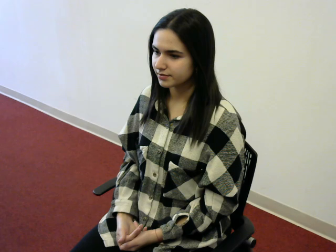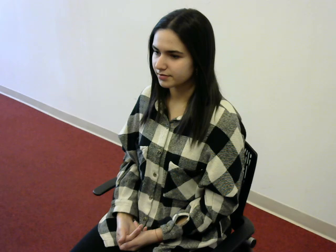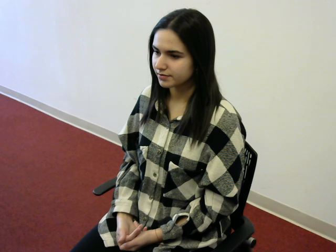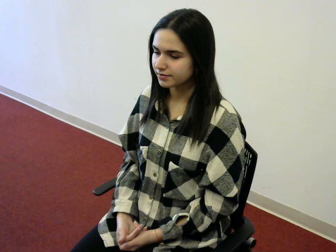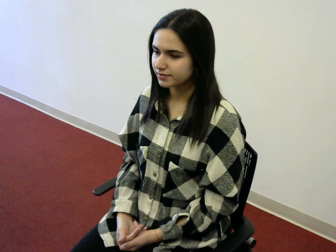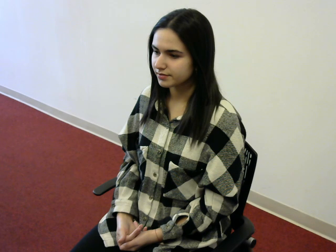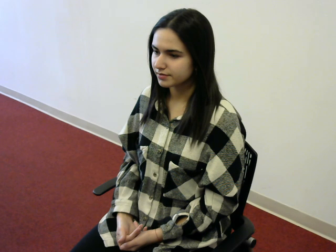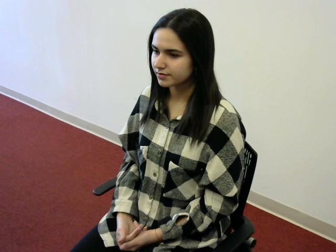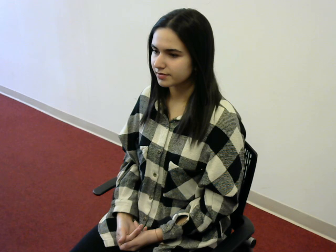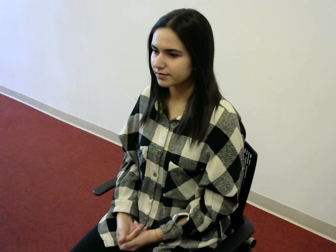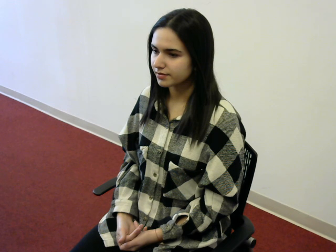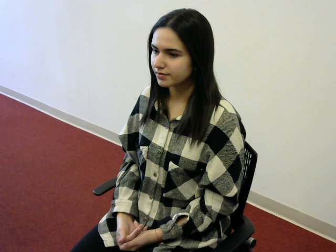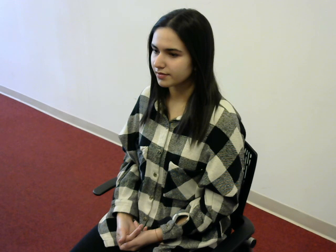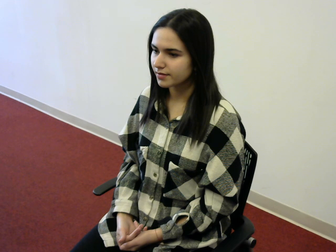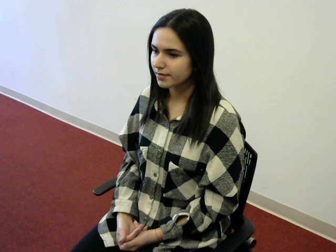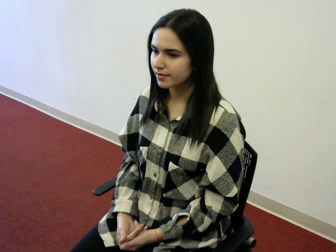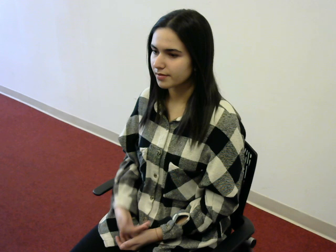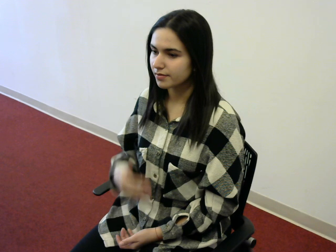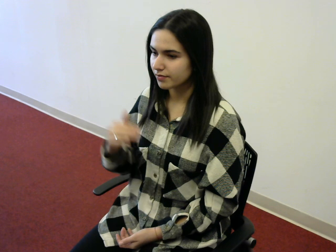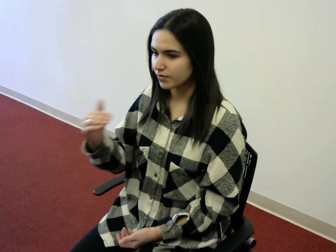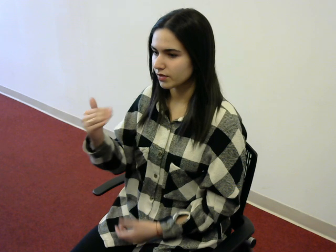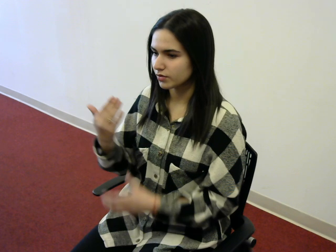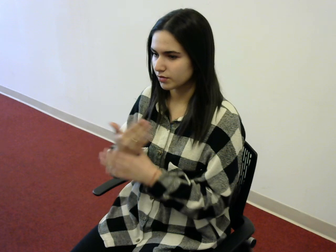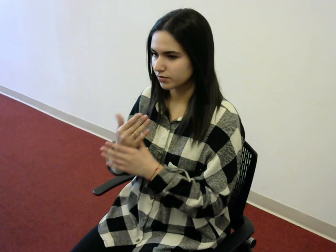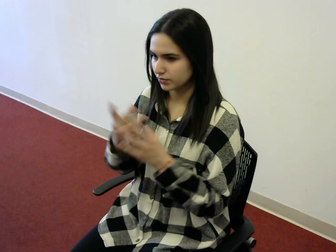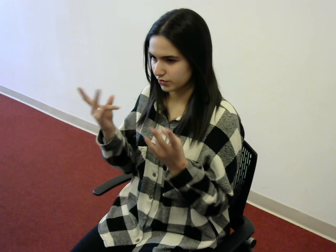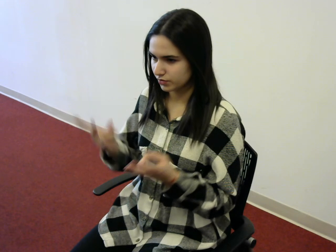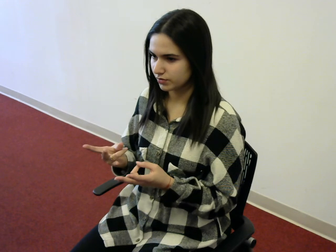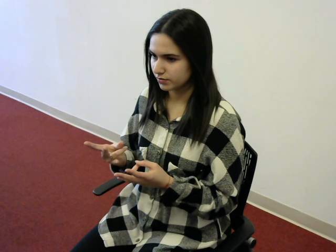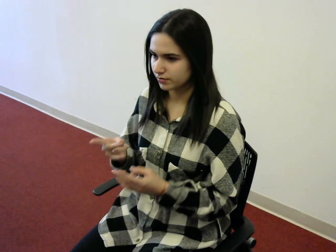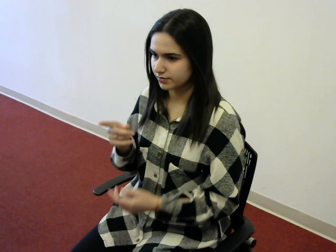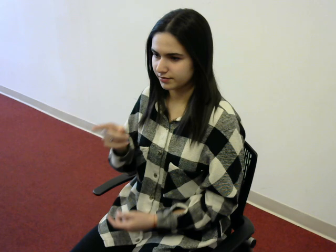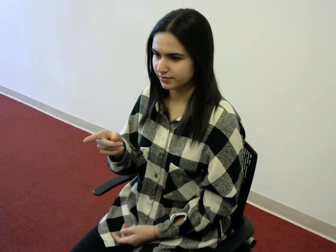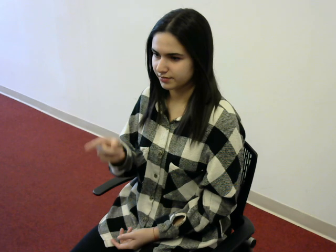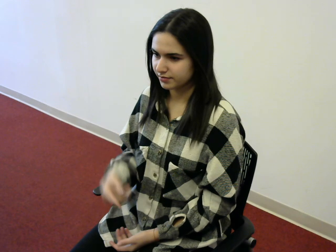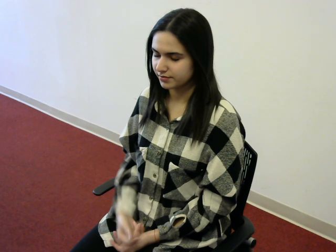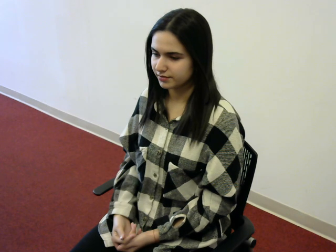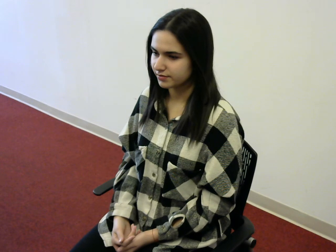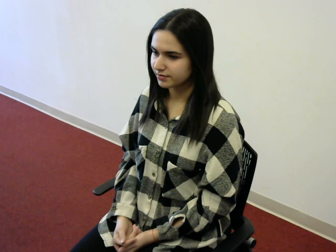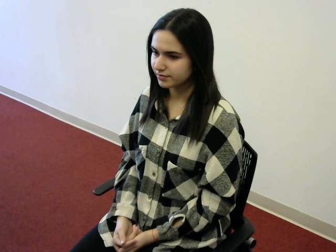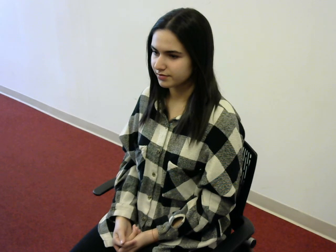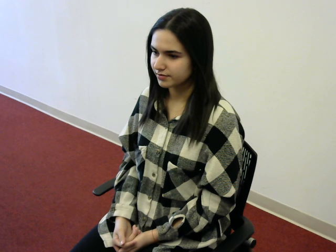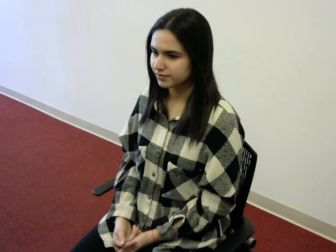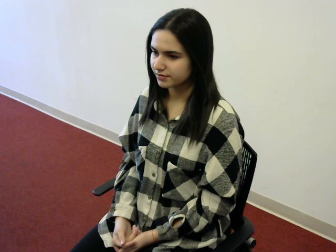Sizə kömək lazımdır mı?